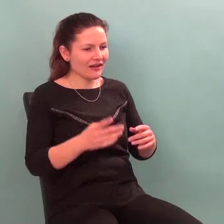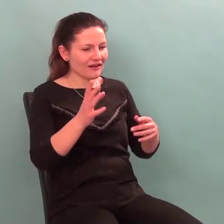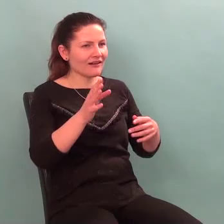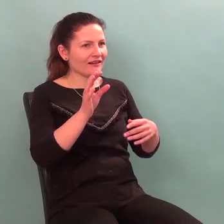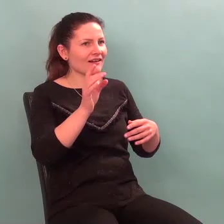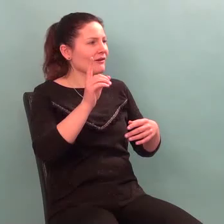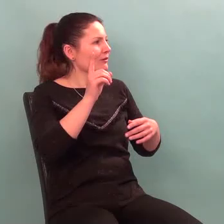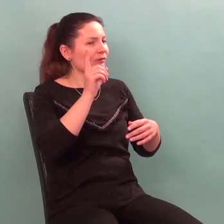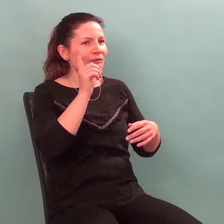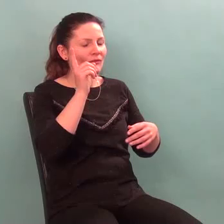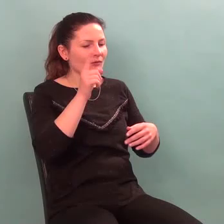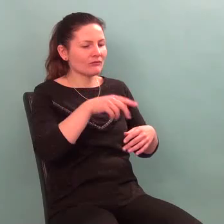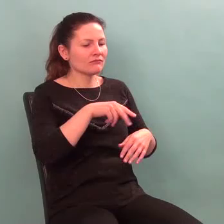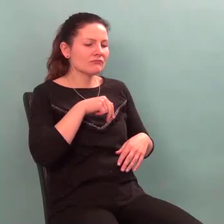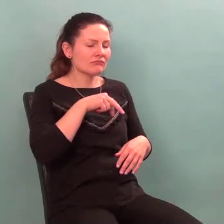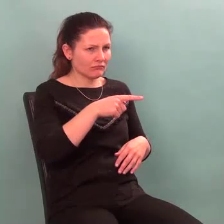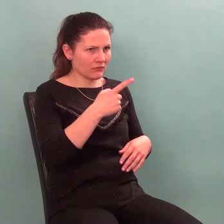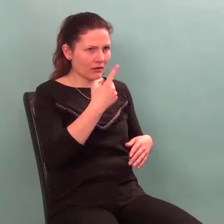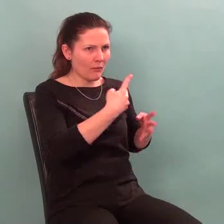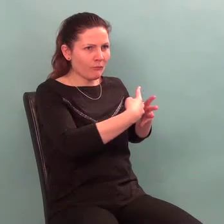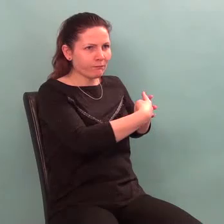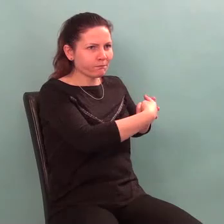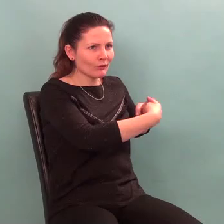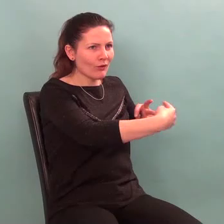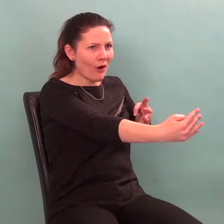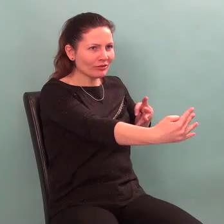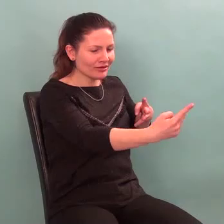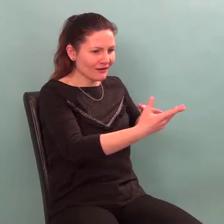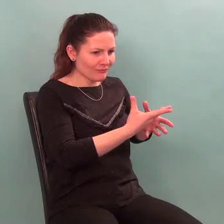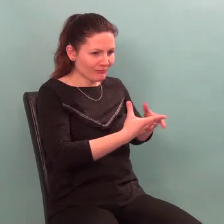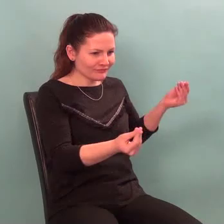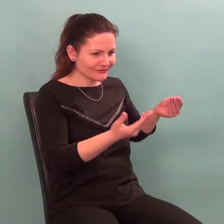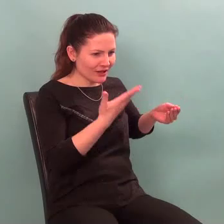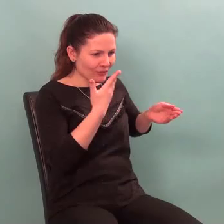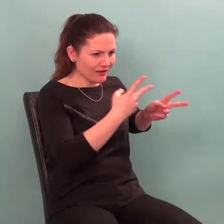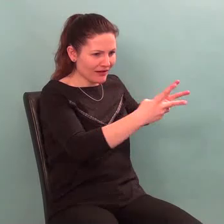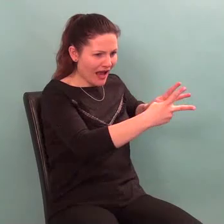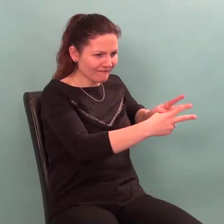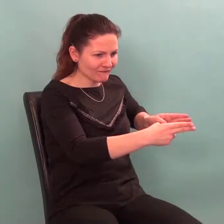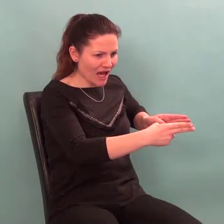Chłopak idzie, zauważa, że kawałek płotu zniknął.